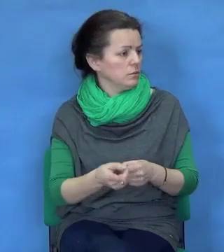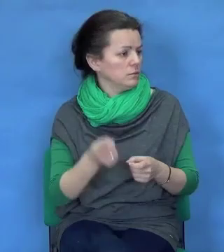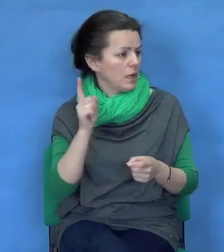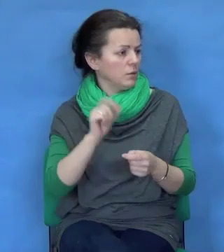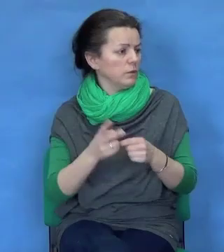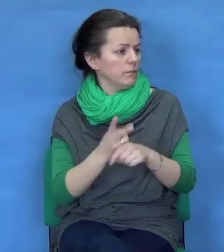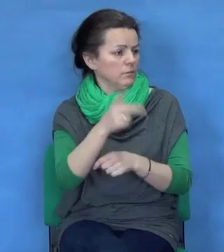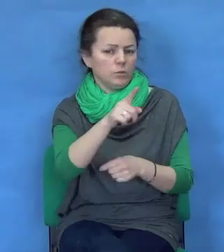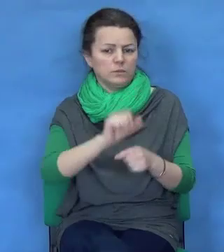Zakaz wstępu.